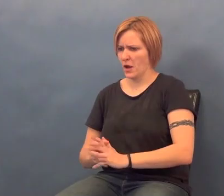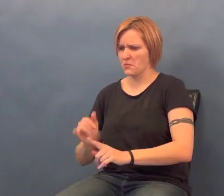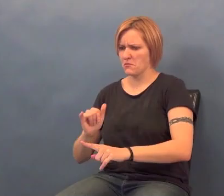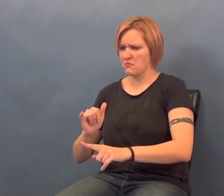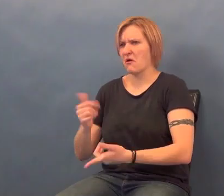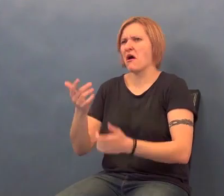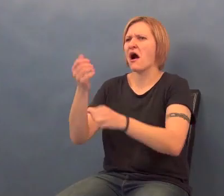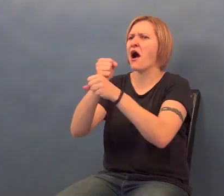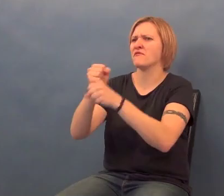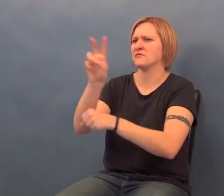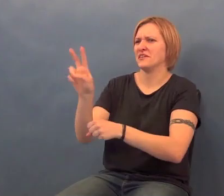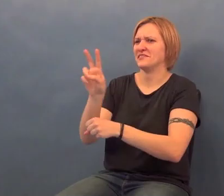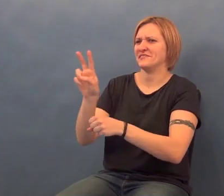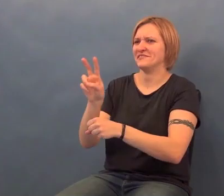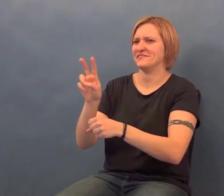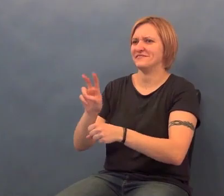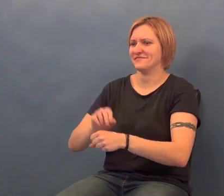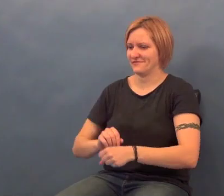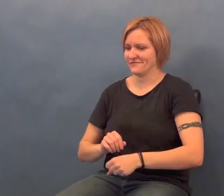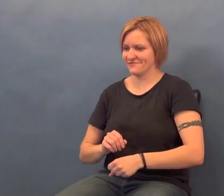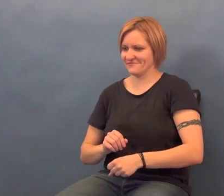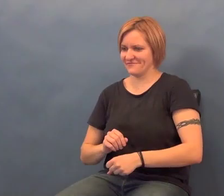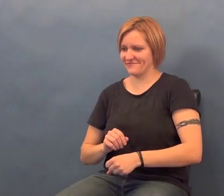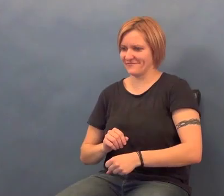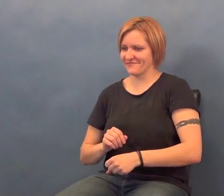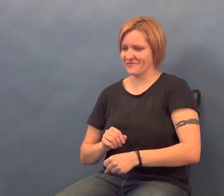Hmm, no, na kawę, na dwie godziny.